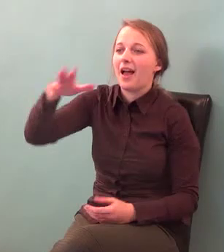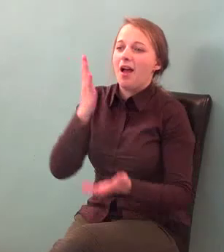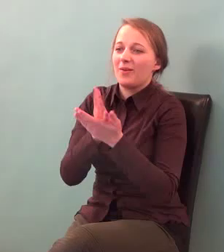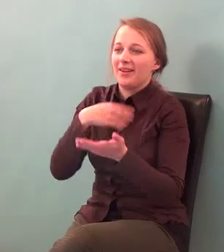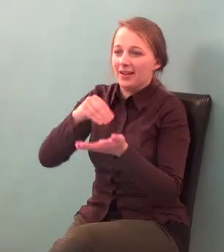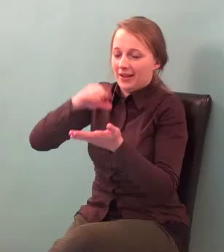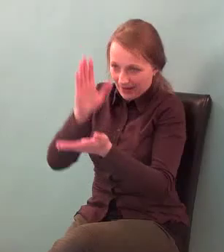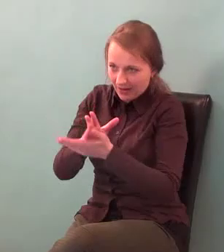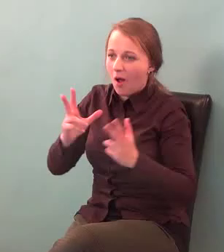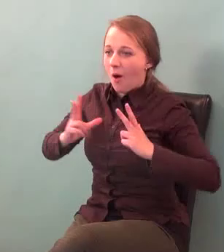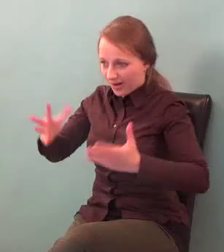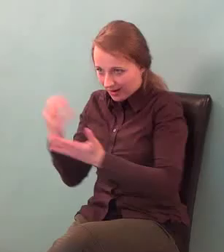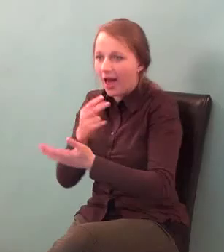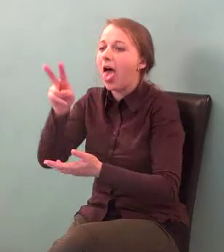Ja już się zapisałam, urlop mam ustalony.